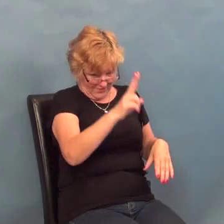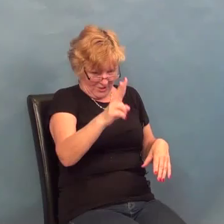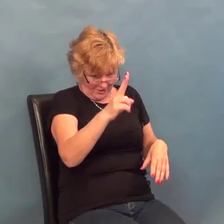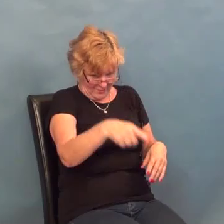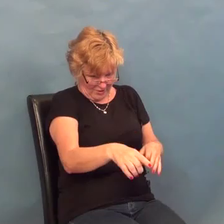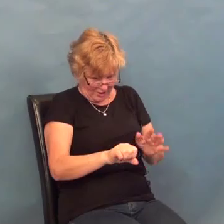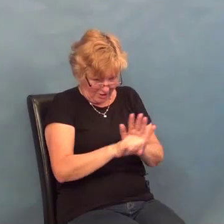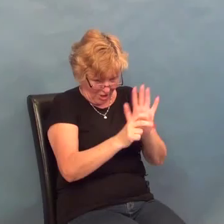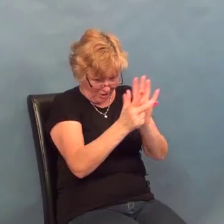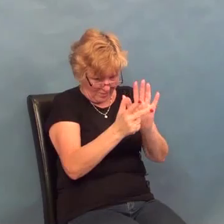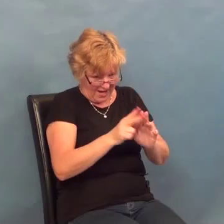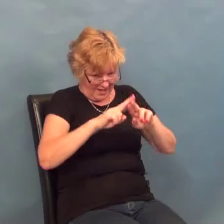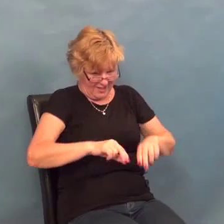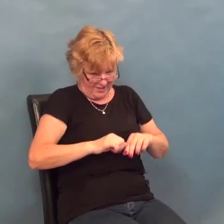Do osiemnastej, a reszta jest wolna.